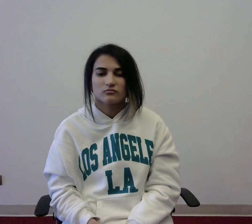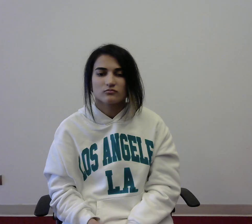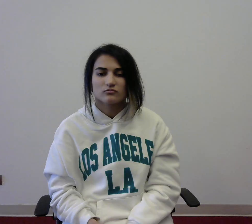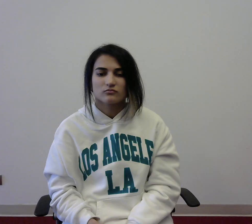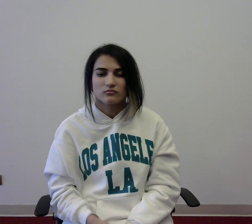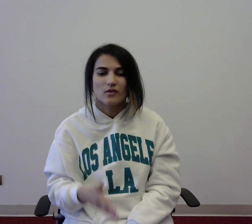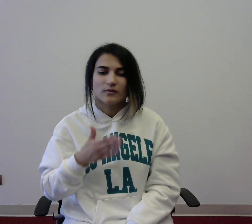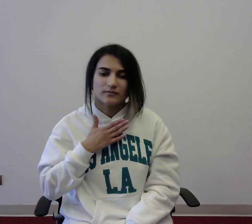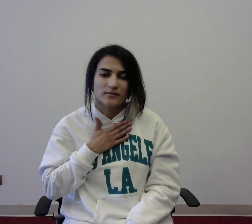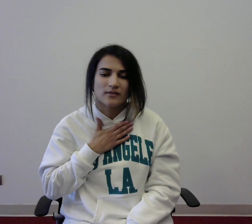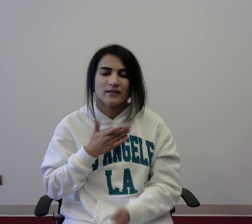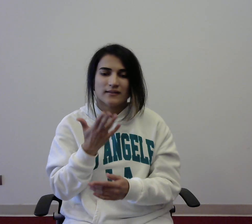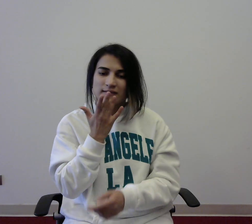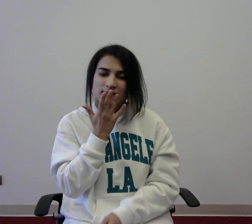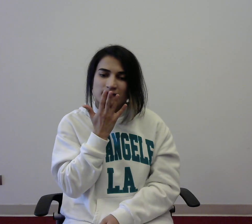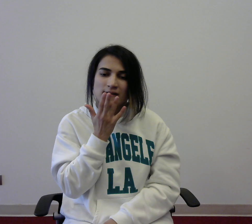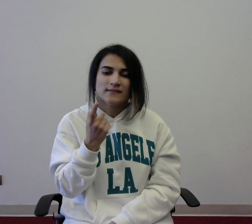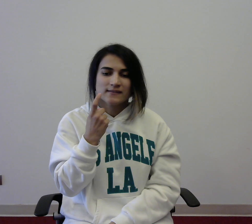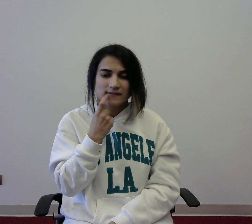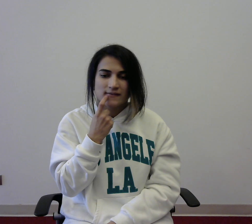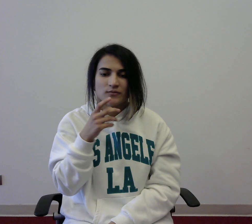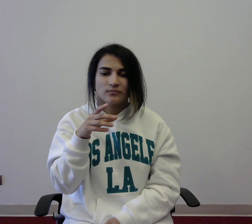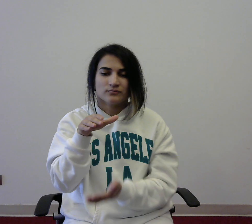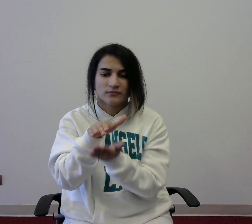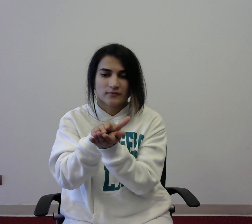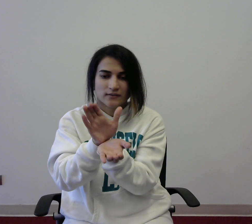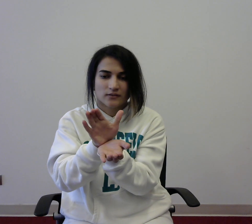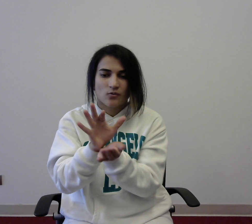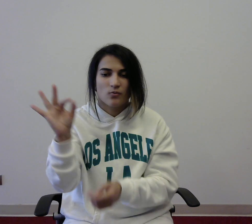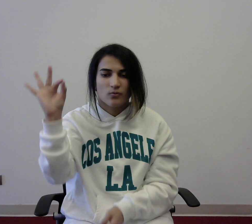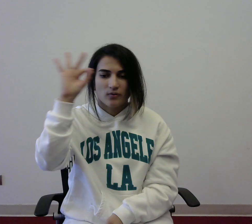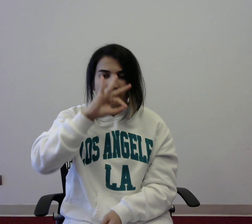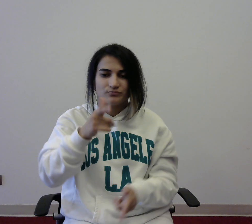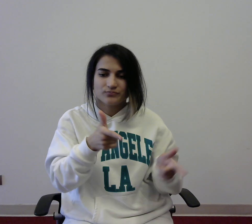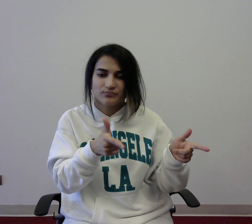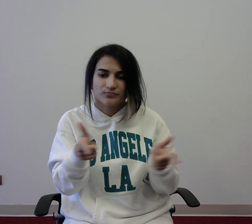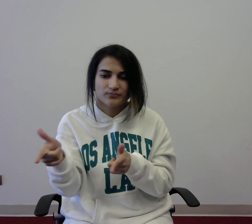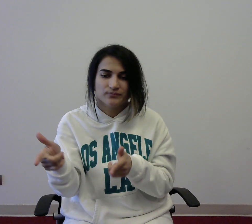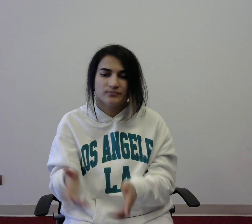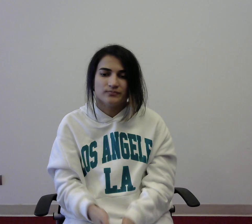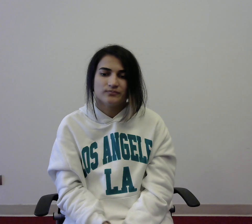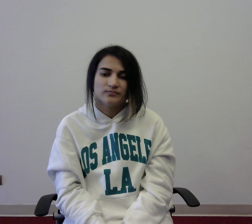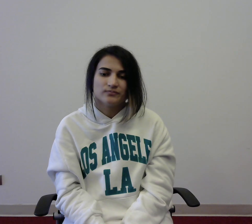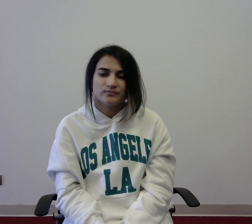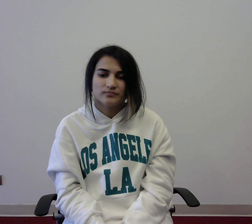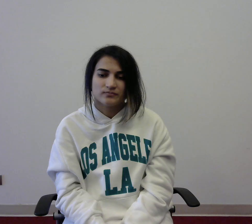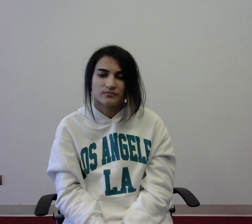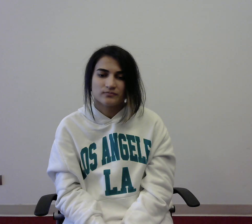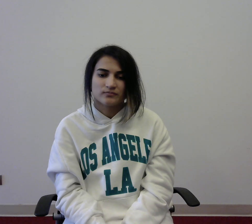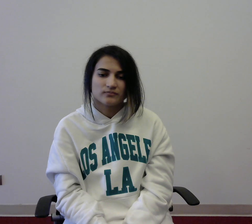Mən xarici dil diplom üçün hazırlaşıram